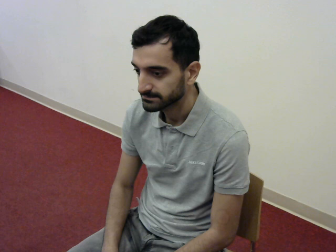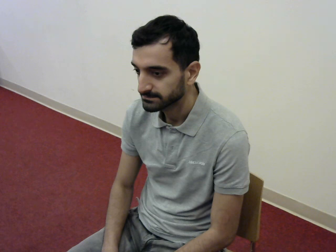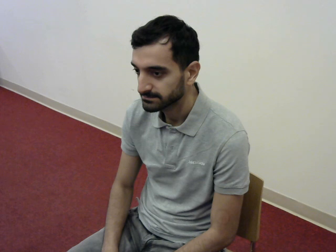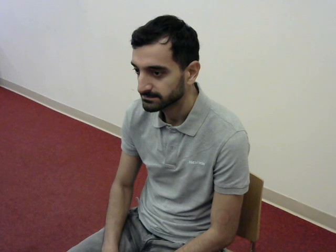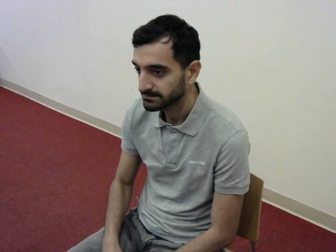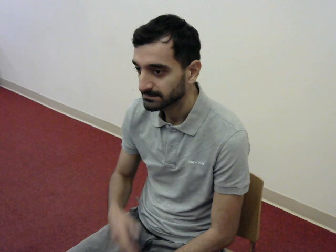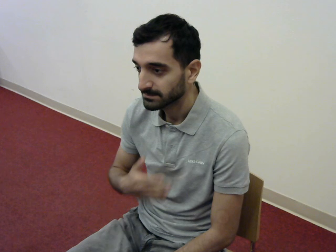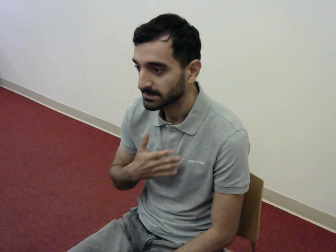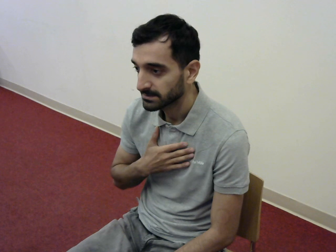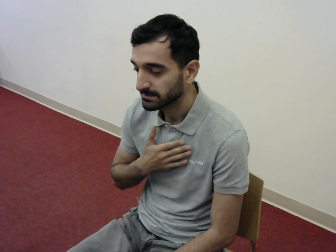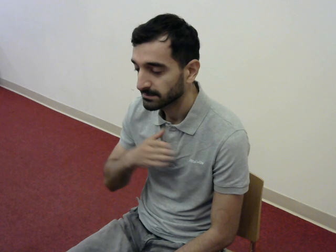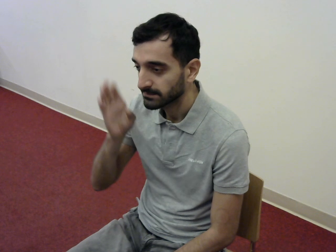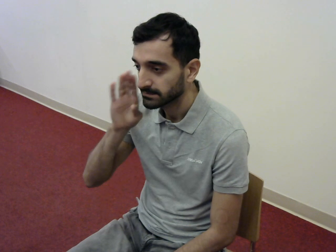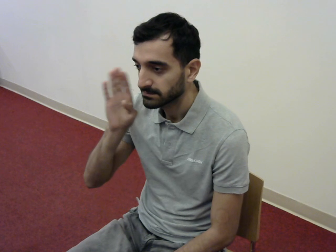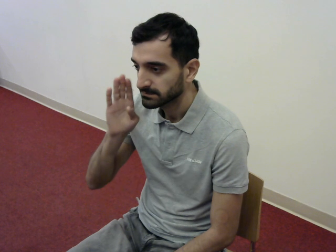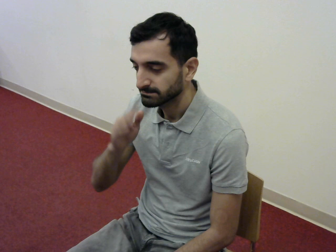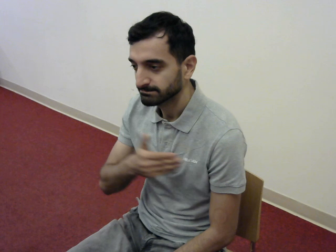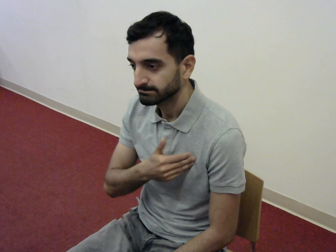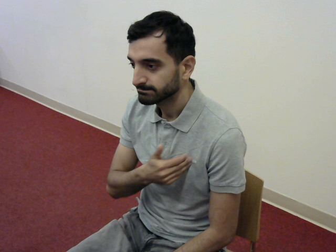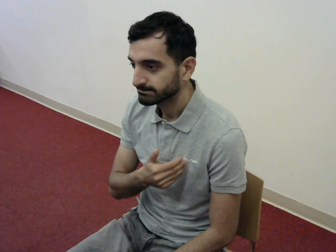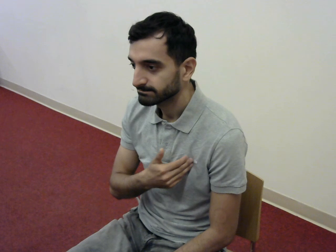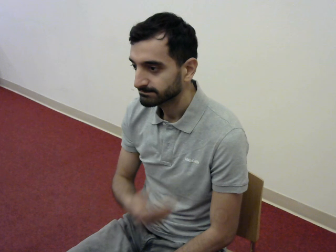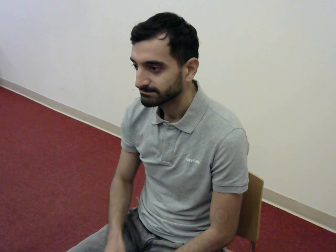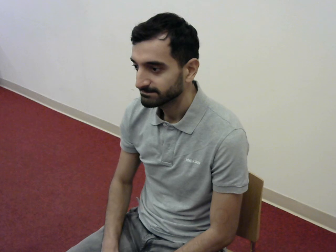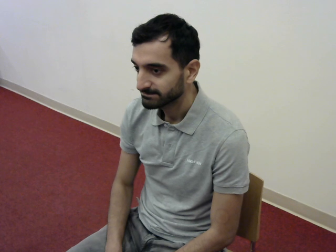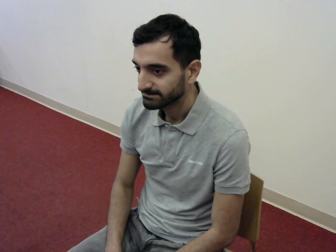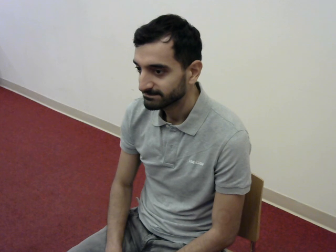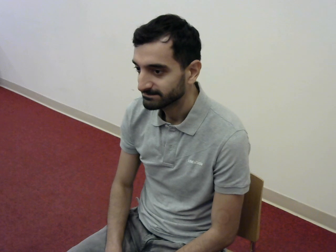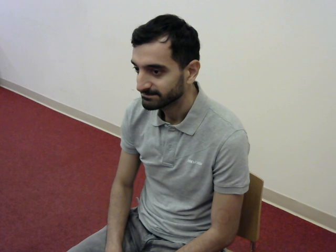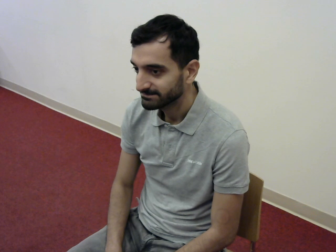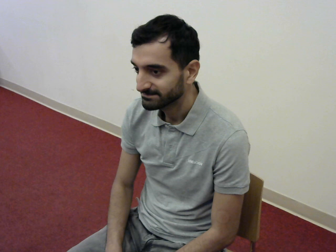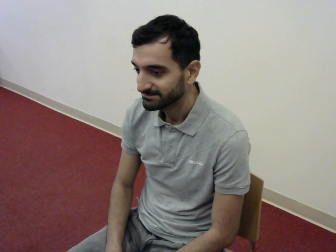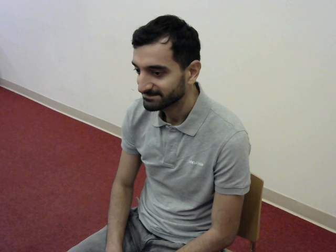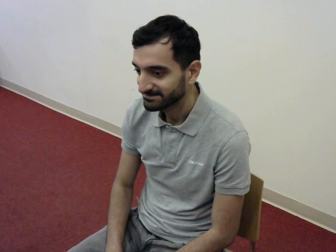Mən su istəyirəm